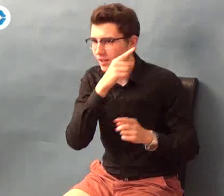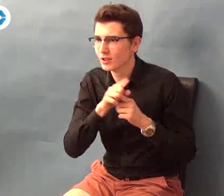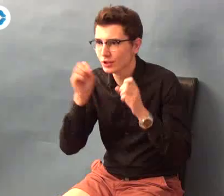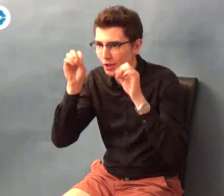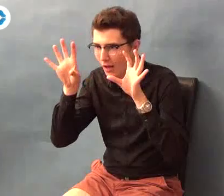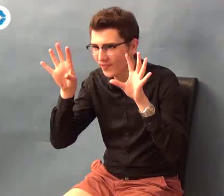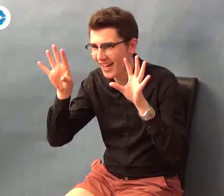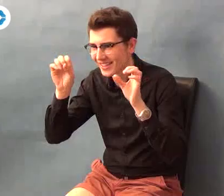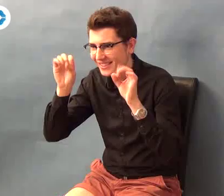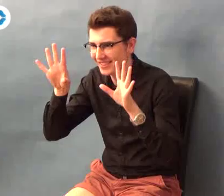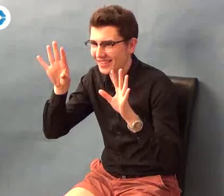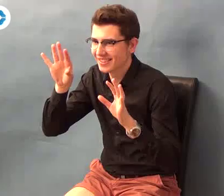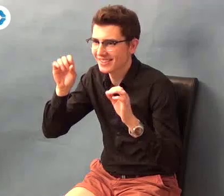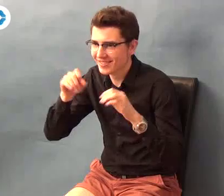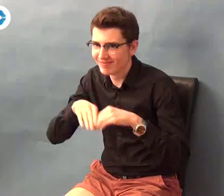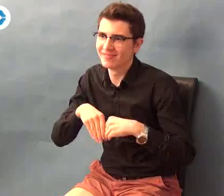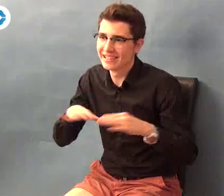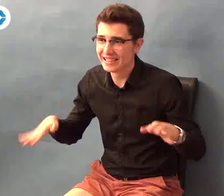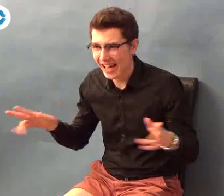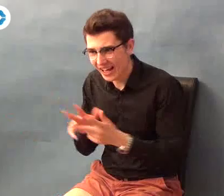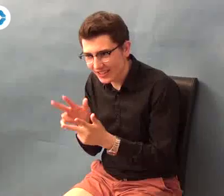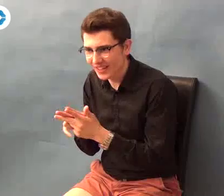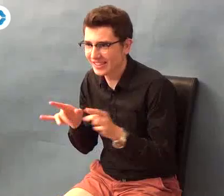Następnie atakuje go też sowa.